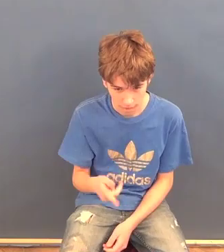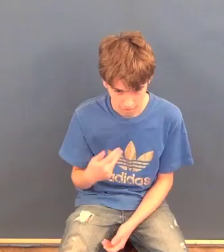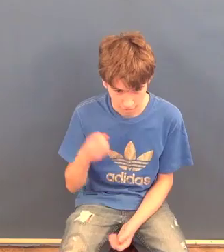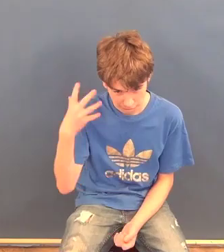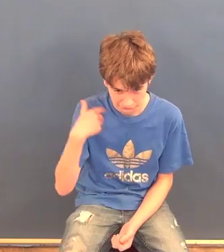Nie można używać prysznica?